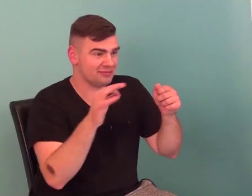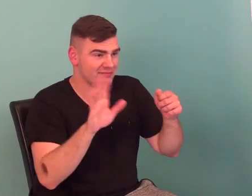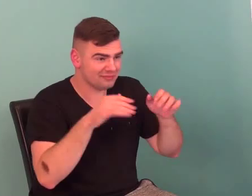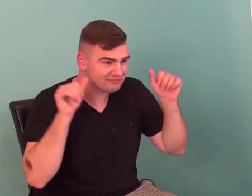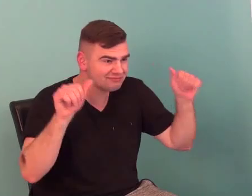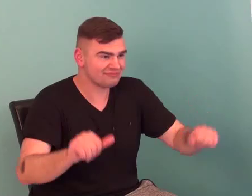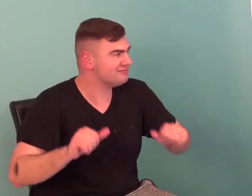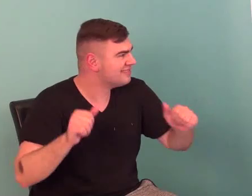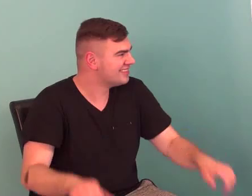Można do rana.